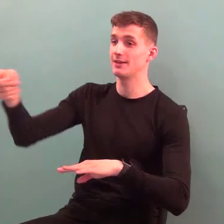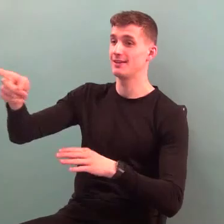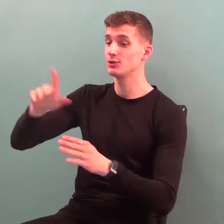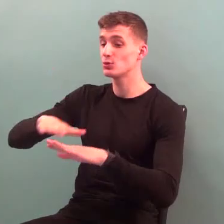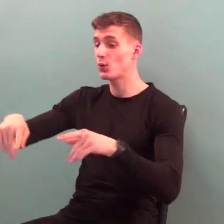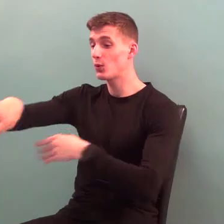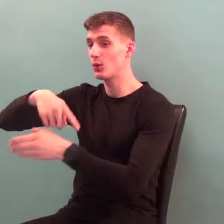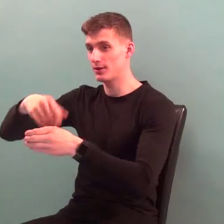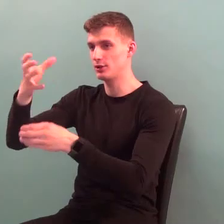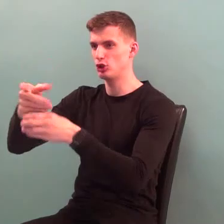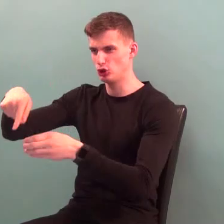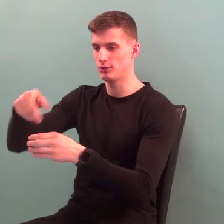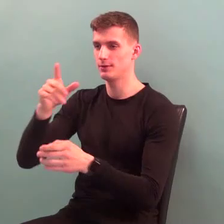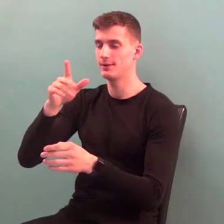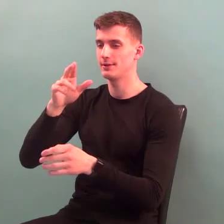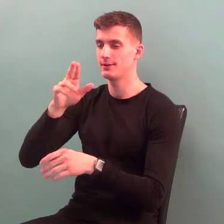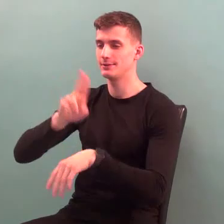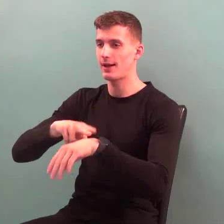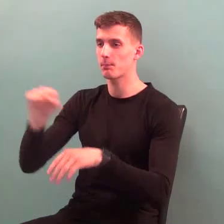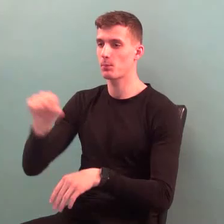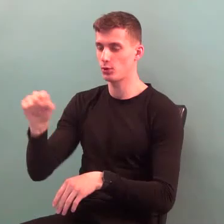Na okrągłym stoliku stoi budzik.